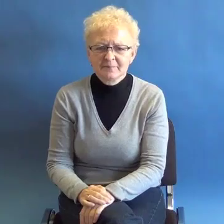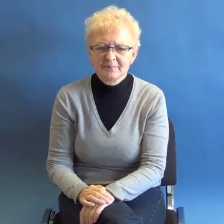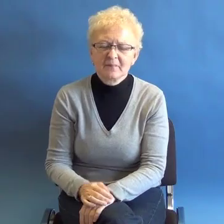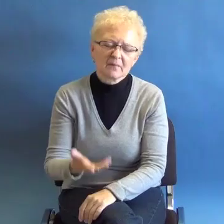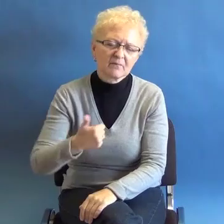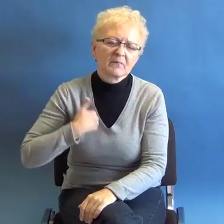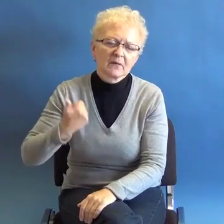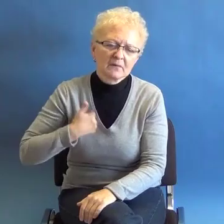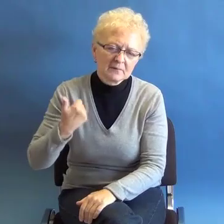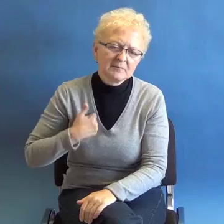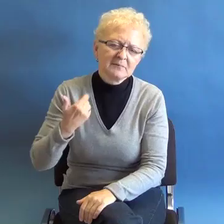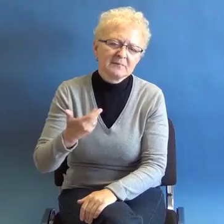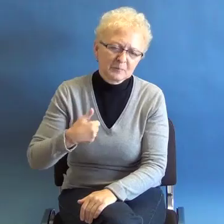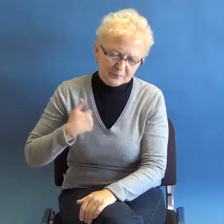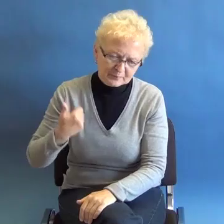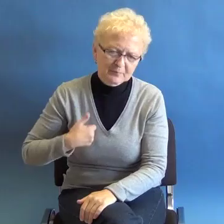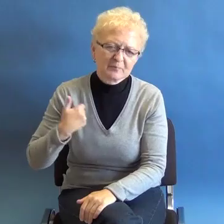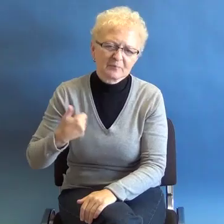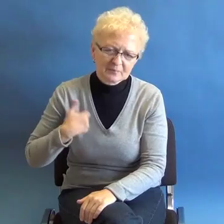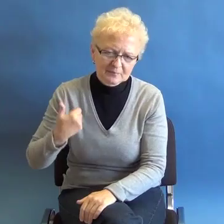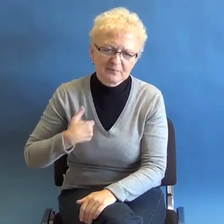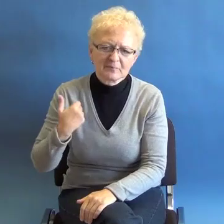Przechwala się.